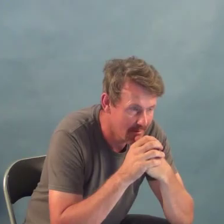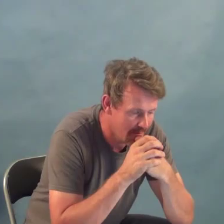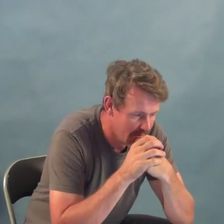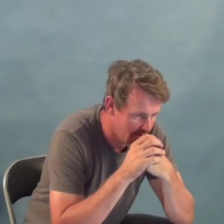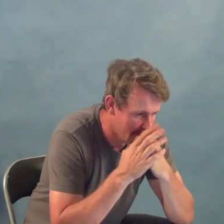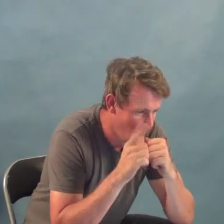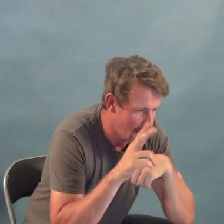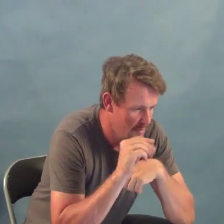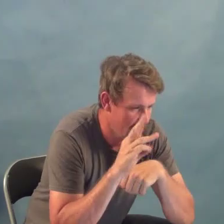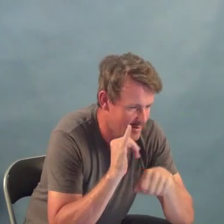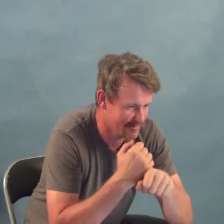Ale w poniedziałek, wtorek i piątek pracuje.